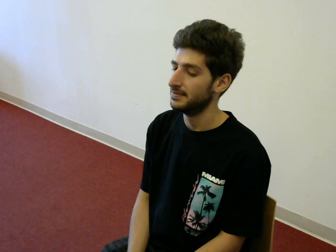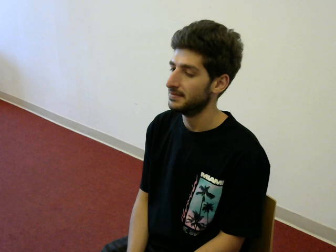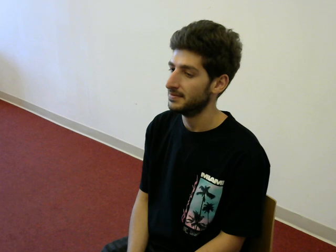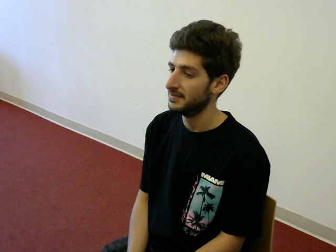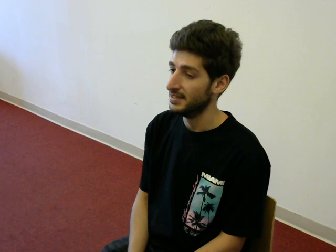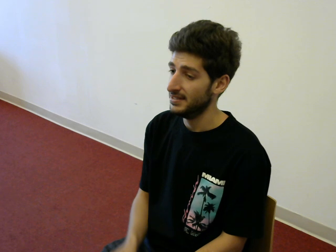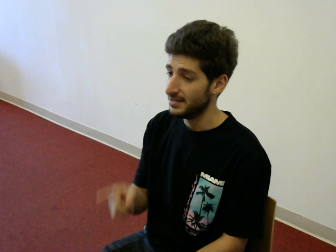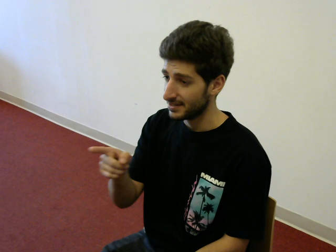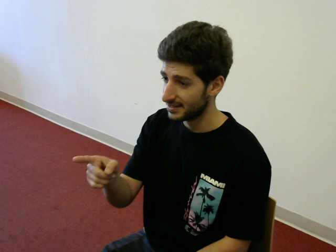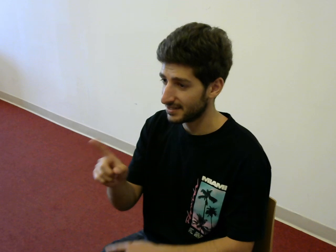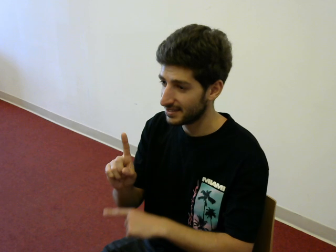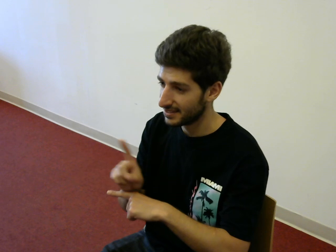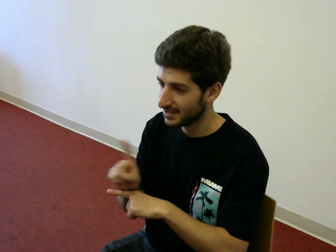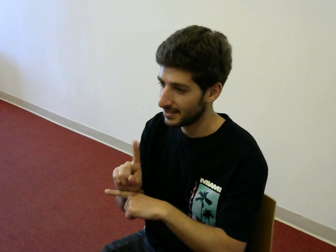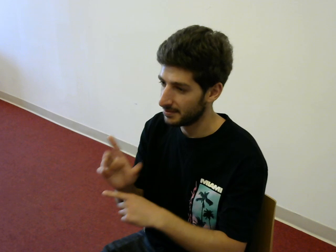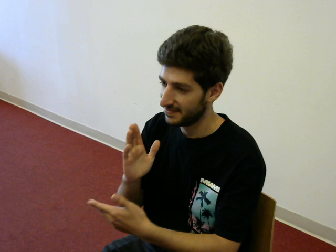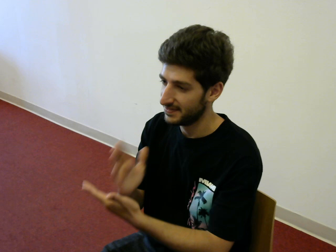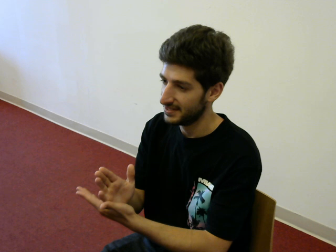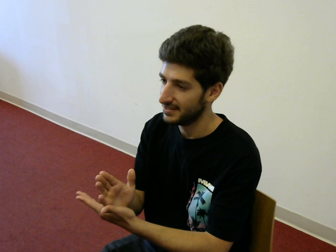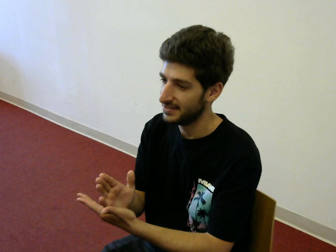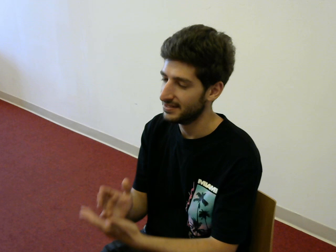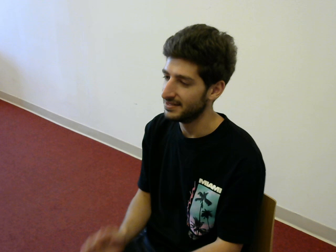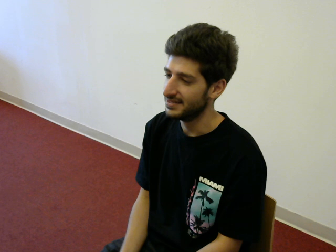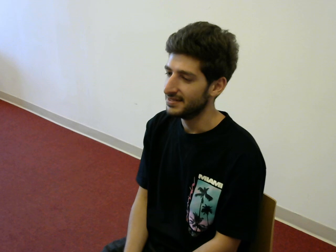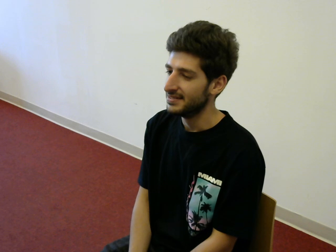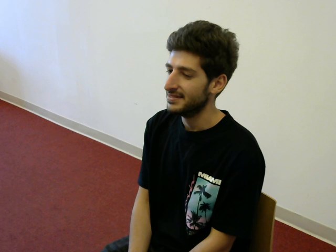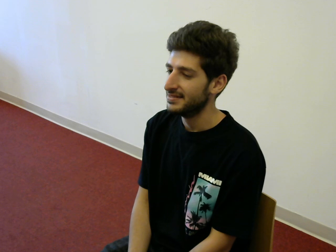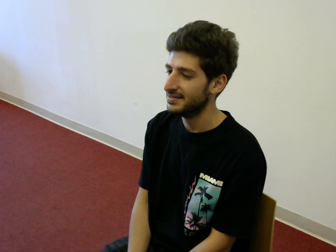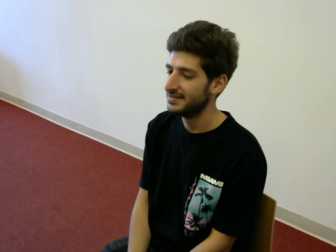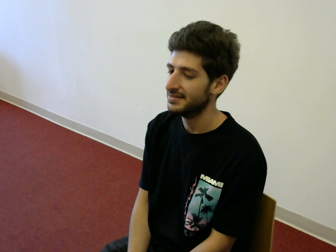Sizdə qələm varmı?